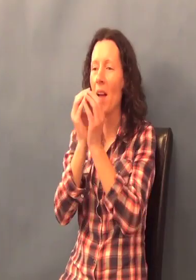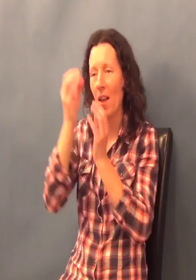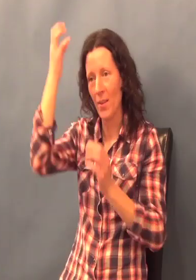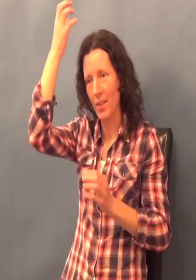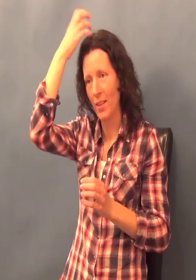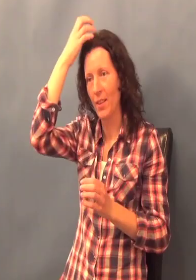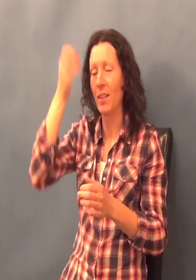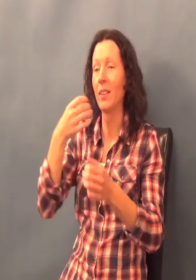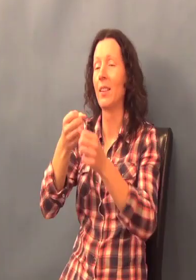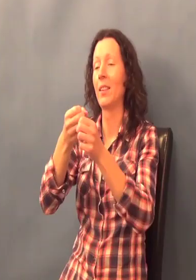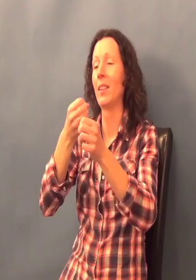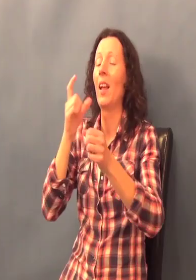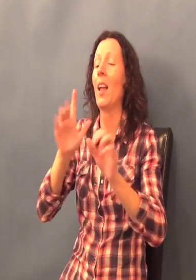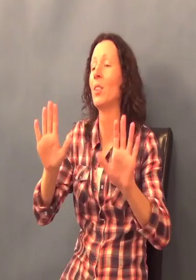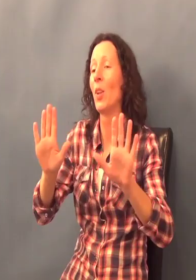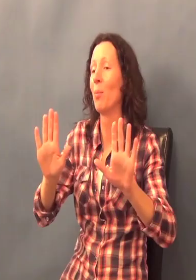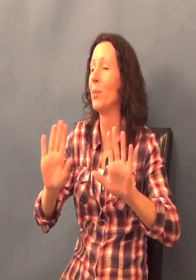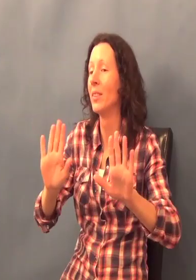Małe jabłko na głowie. Łuk.